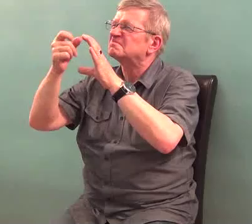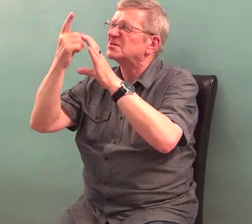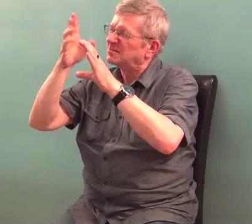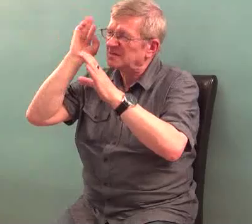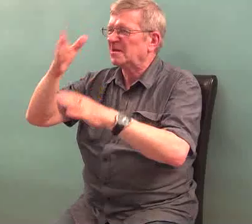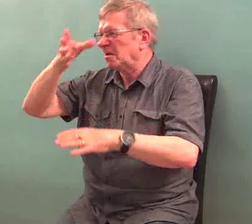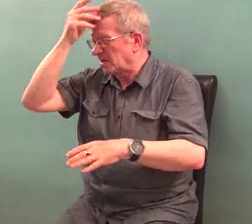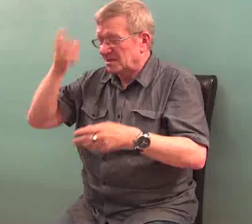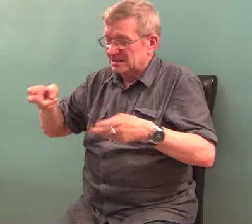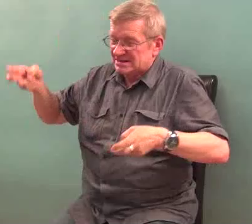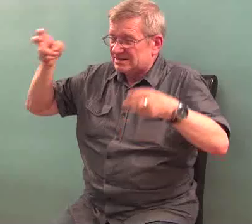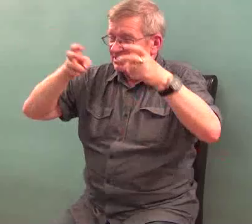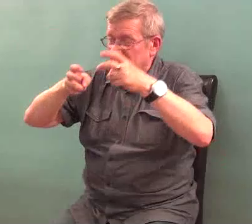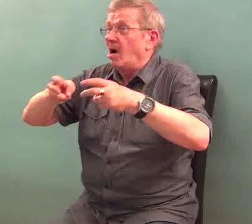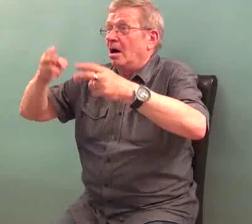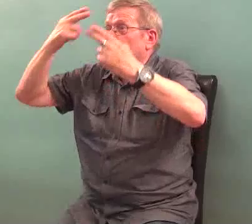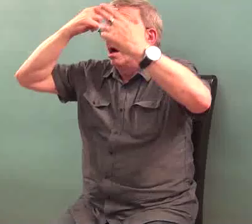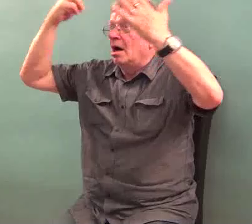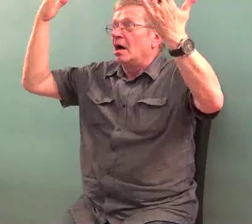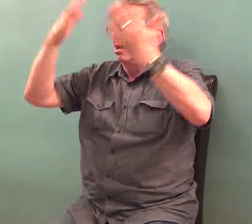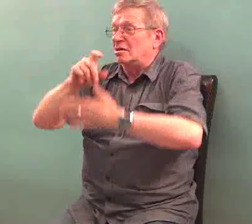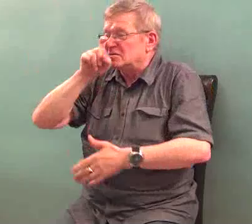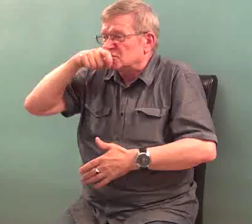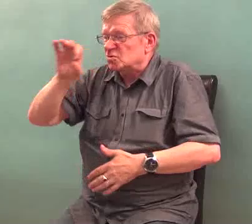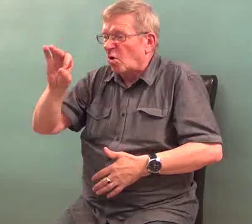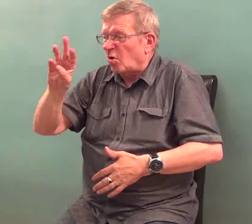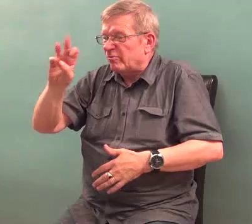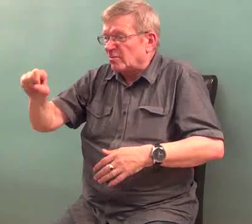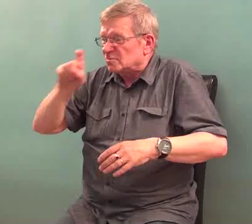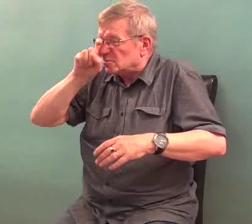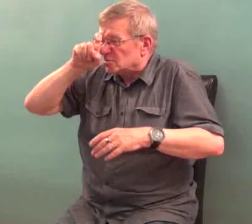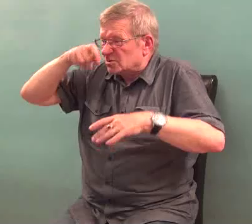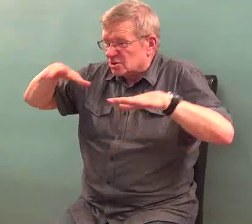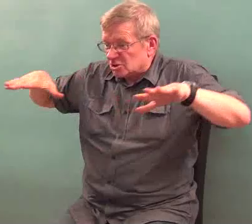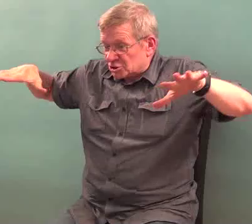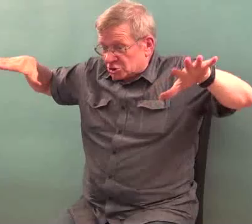Zaczął się powoli wspinać na drzewo, aż tu nagle sowa z zakrzywionym dziobem wyleciała na niego.